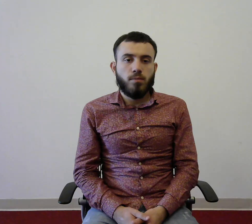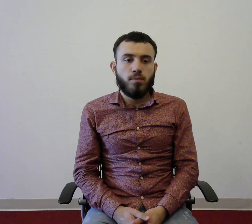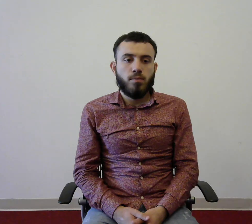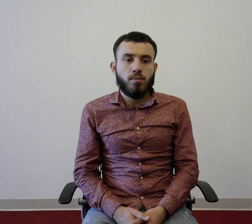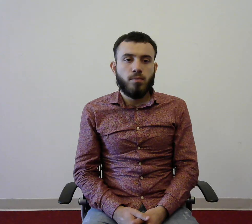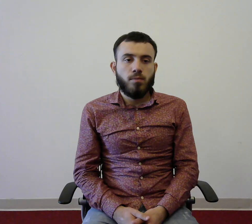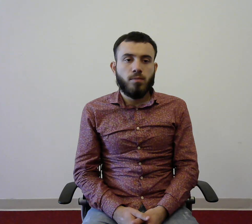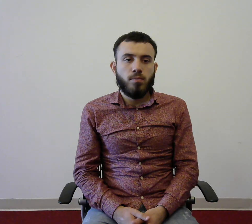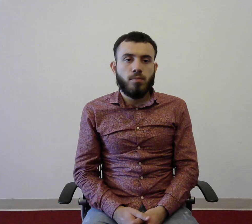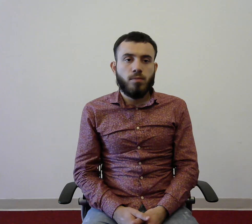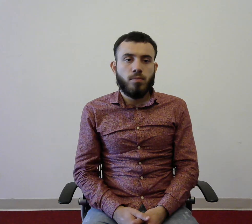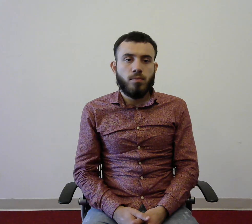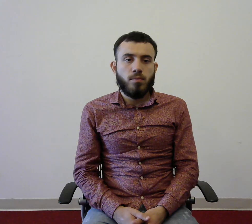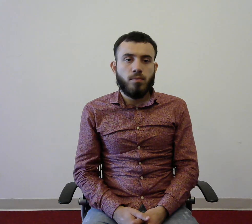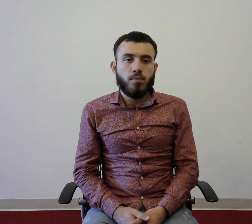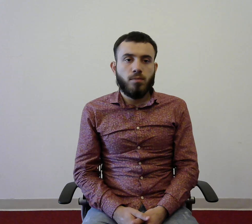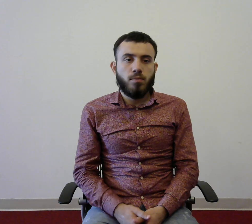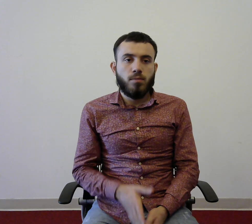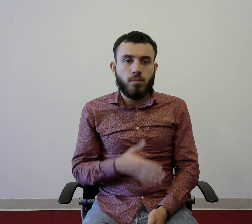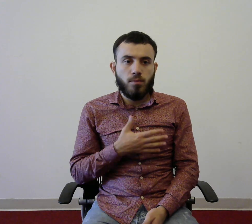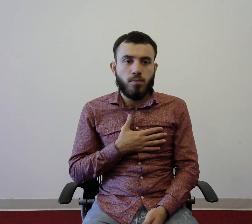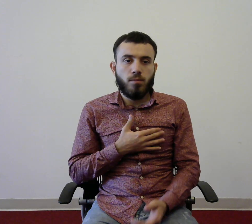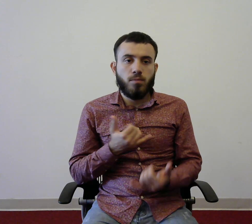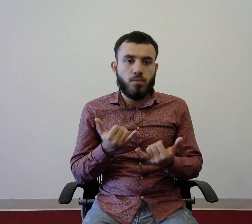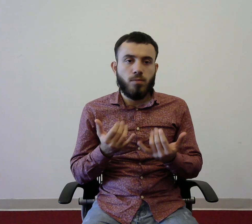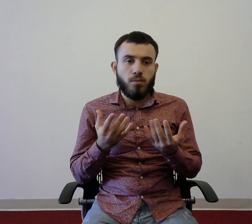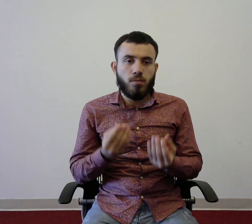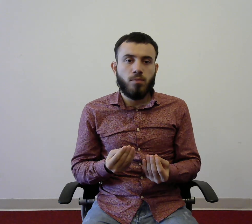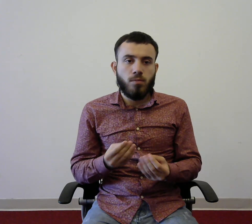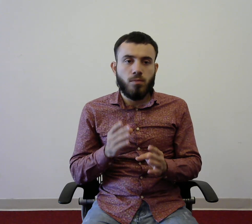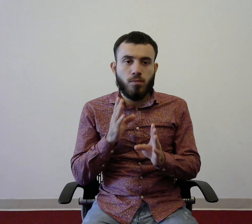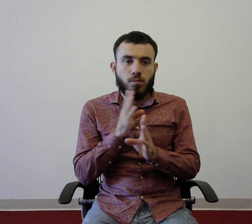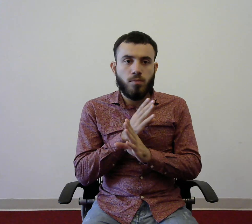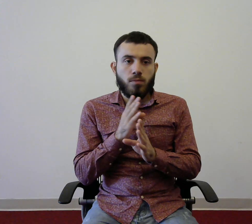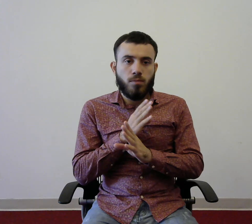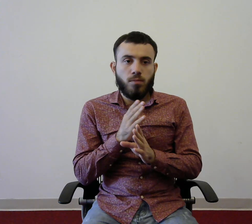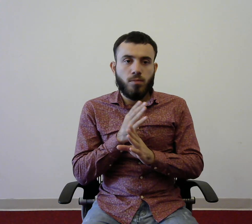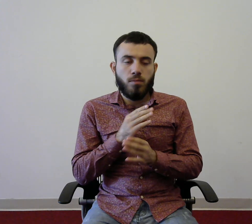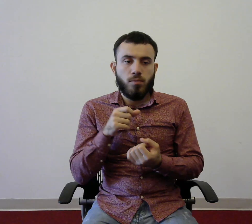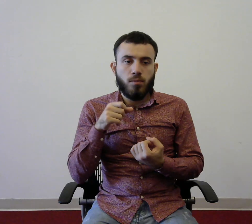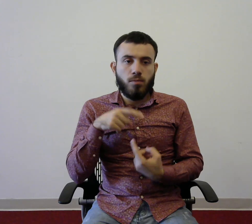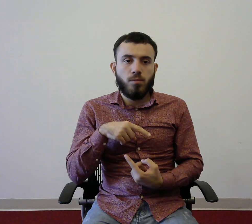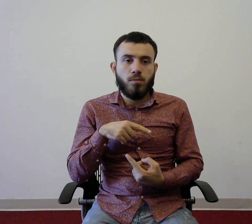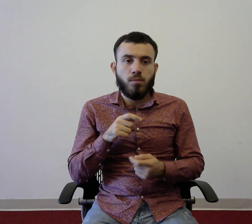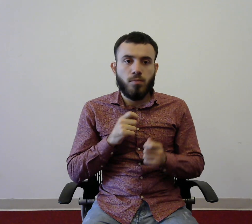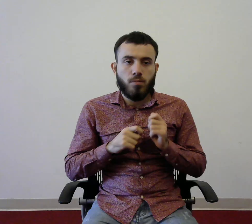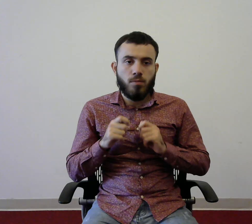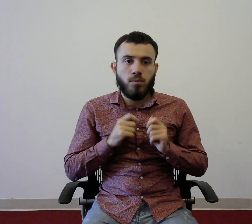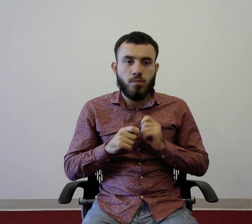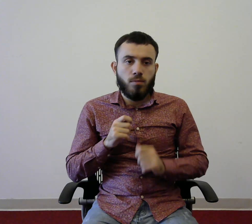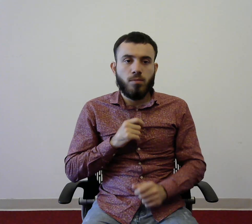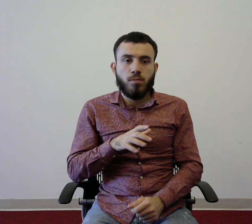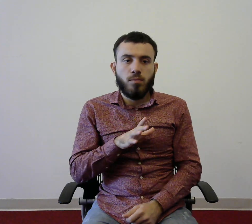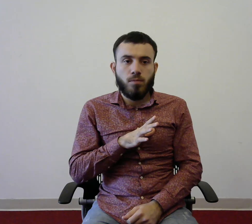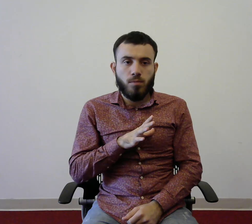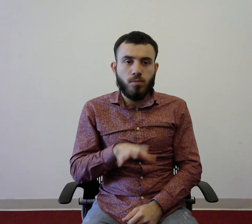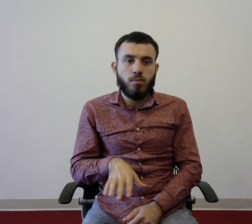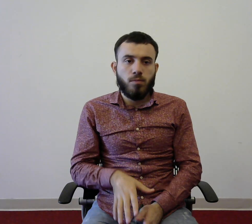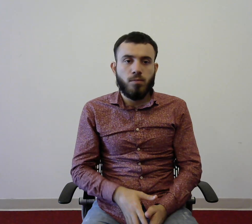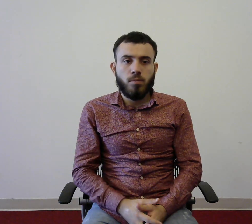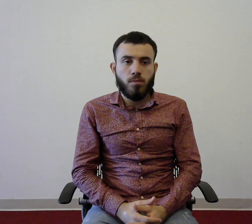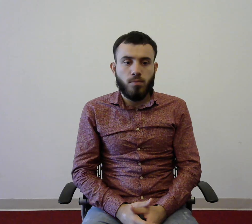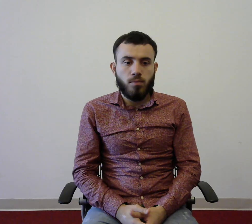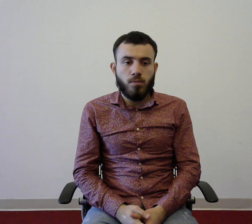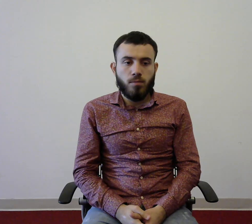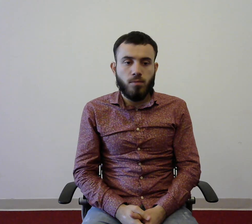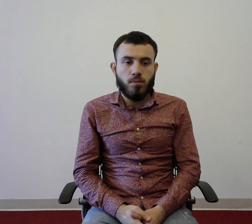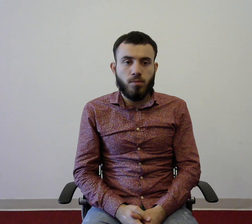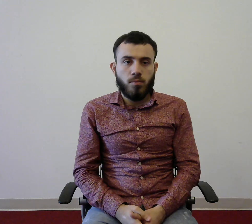Mən bu gün havaya uyğun geyinməmişəm